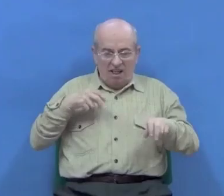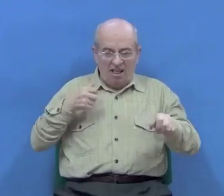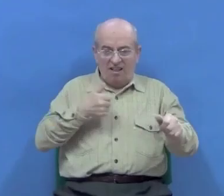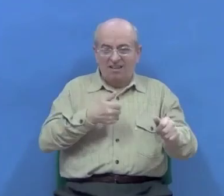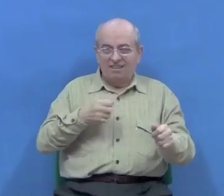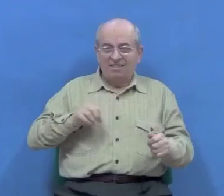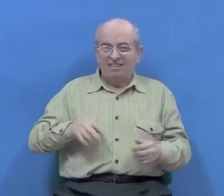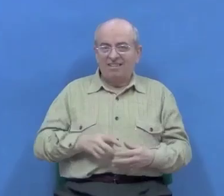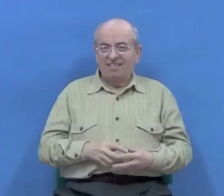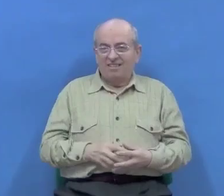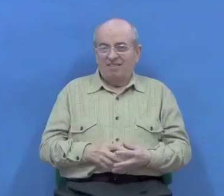Szedł dalej.